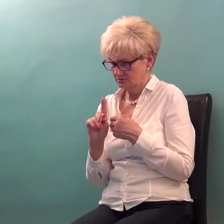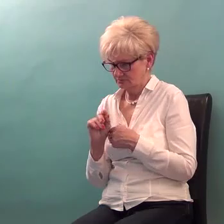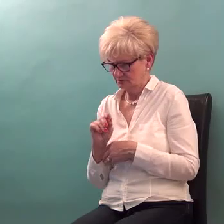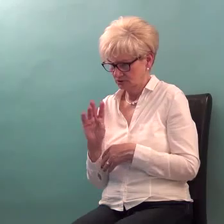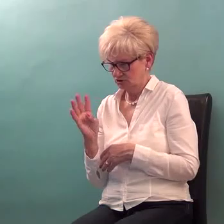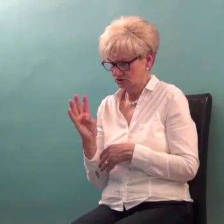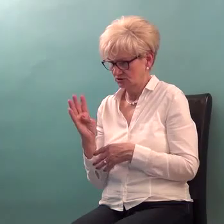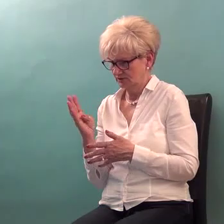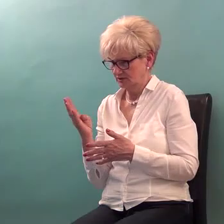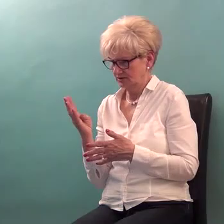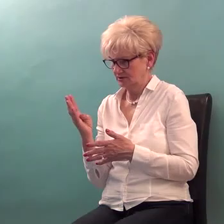Czwartego.